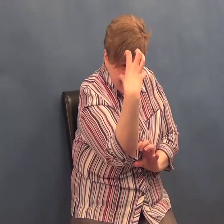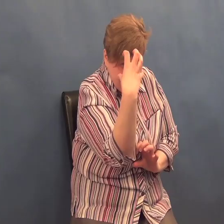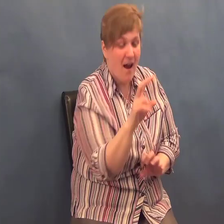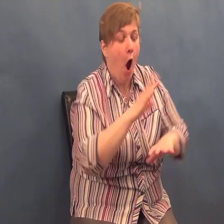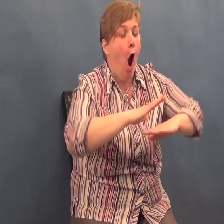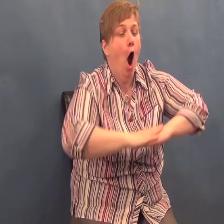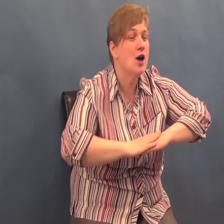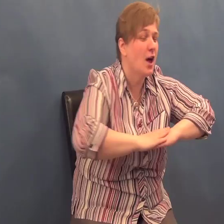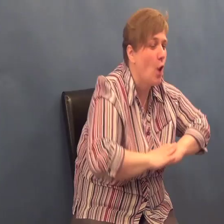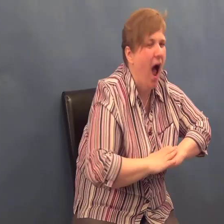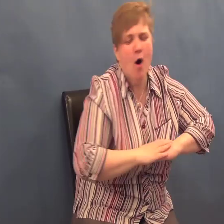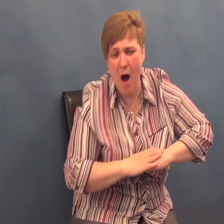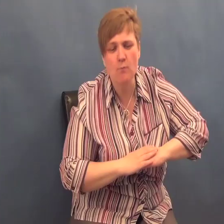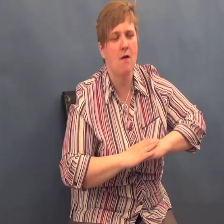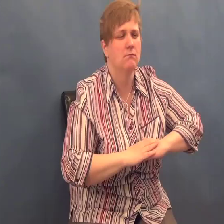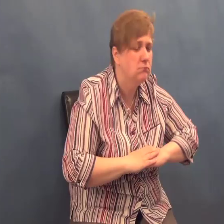Stał oparty o okno i szczekał.